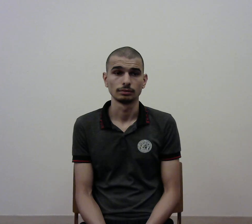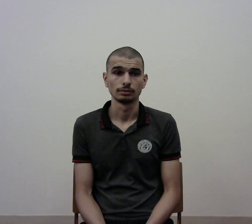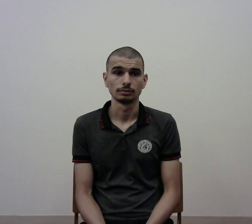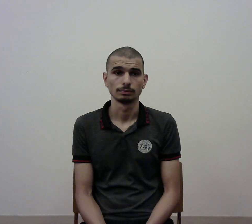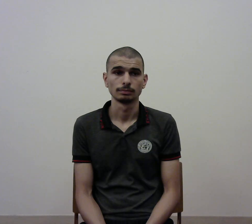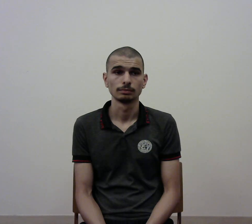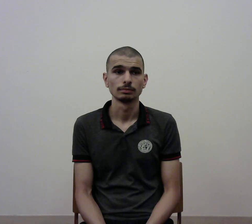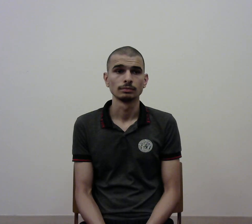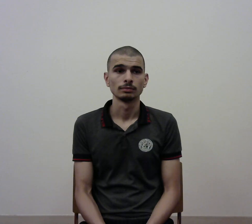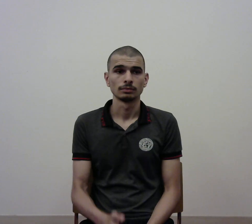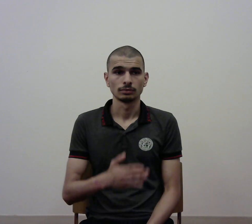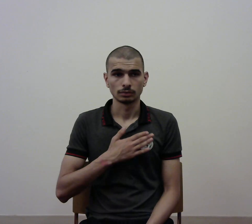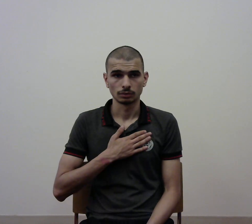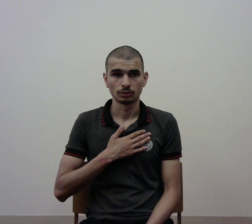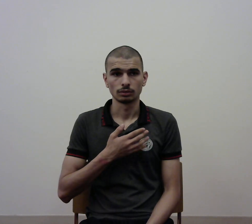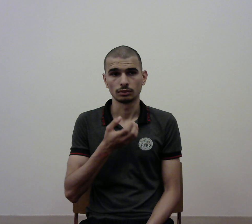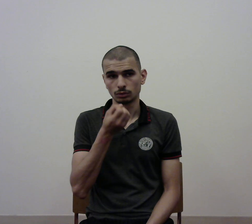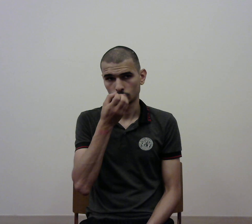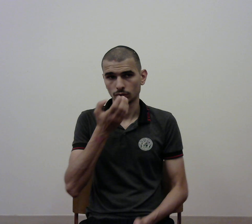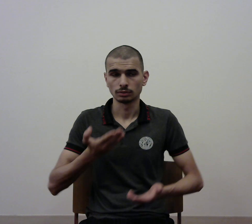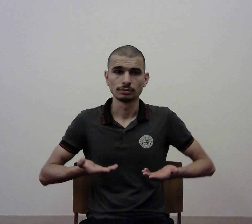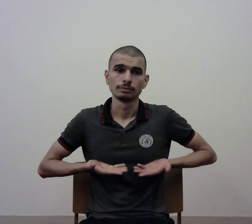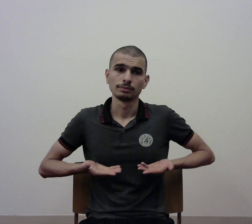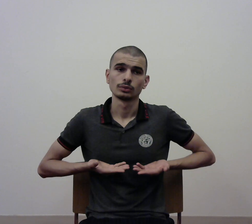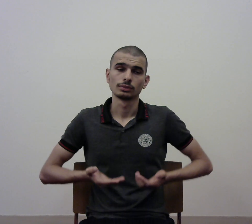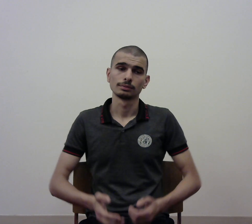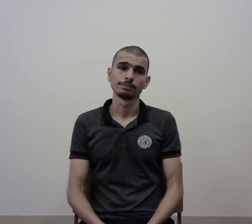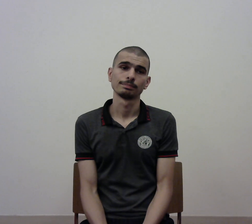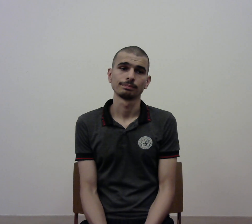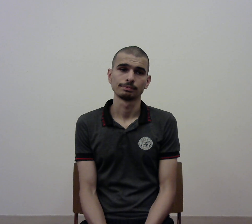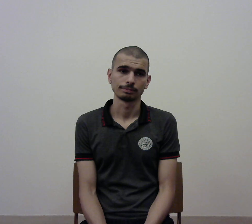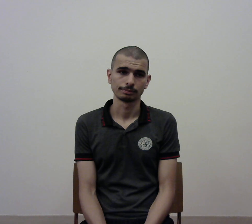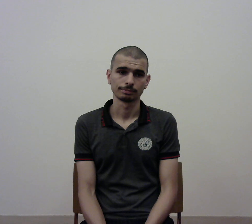Mən Bakıda yaşayıram